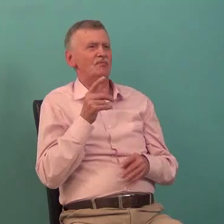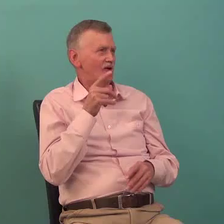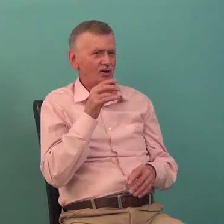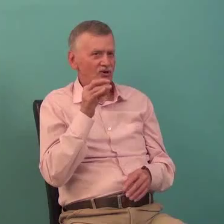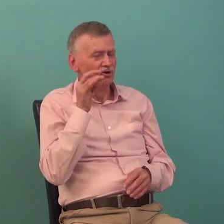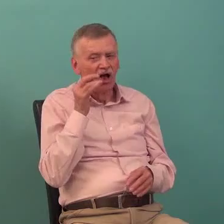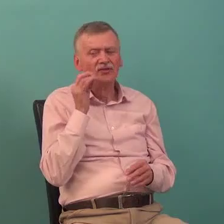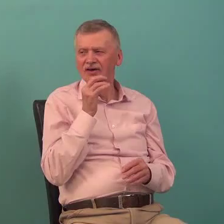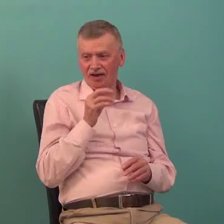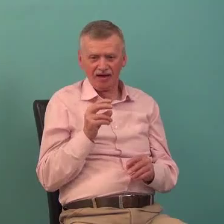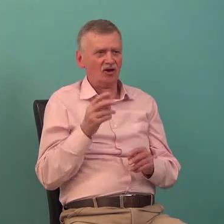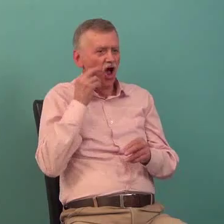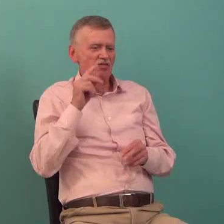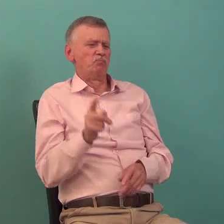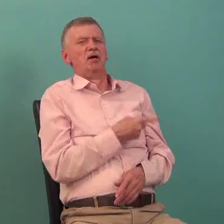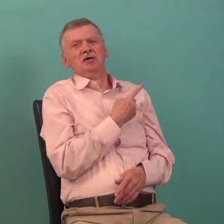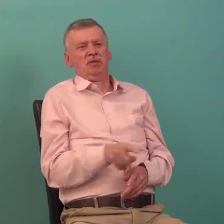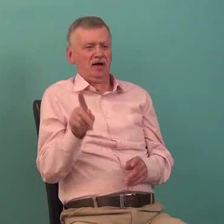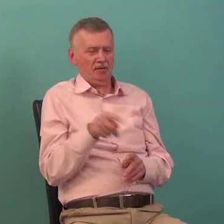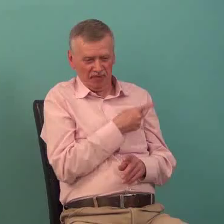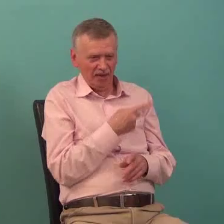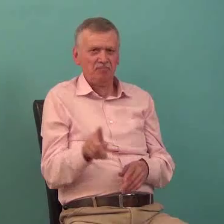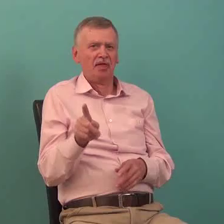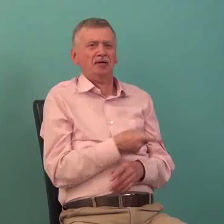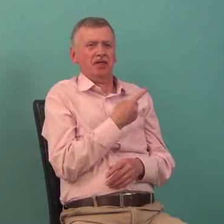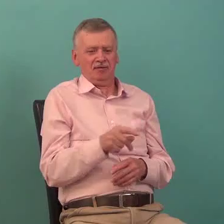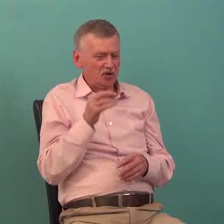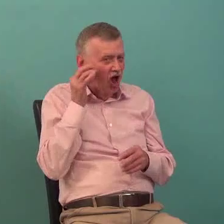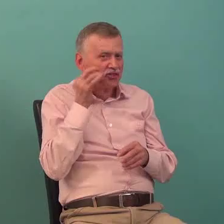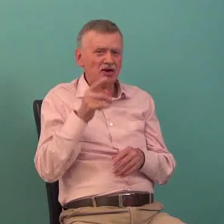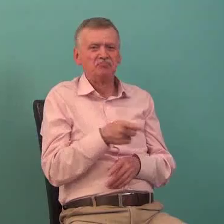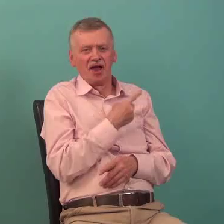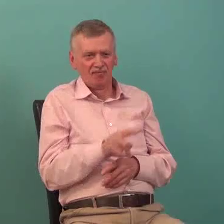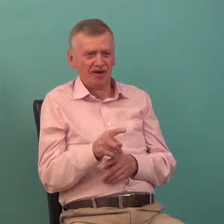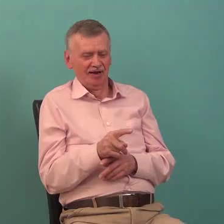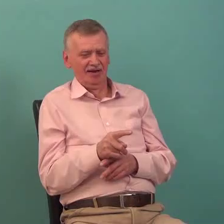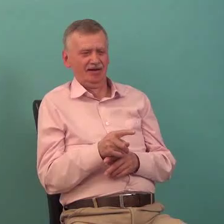Kot patrzy na huśtającą się huśtawkę.